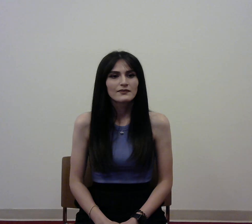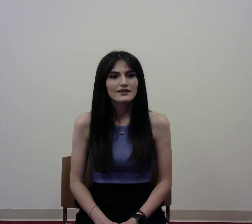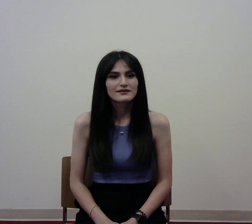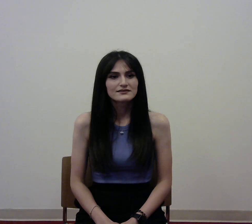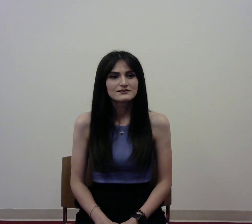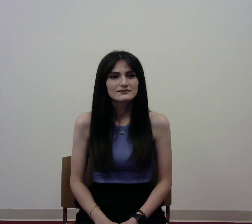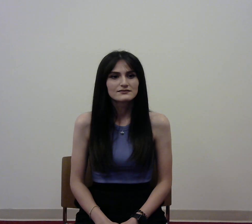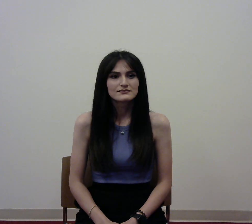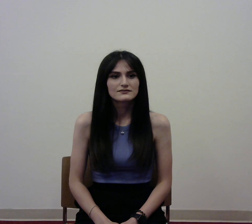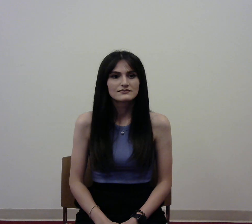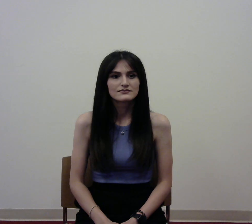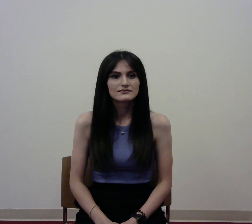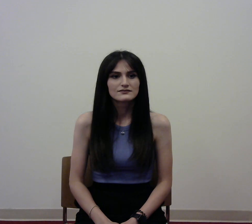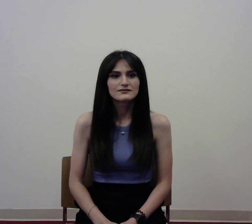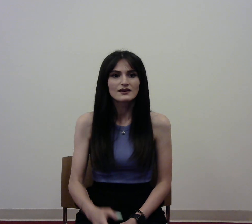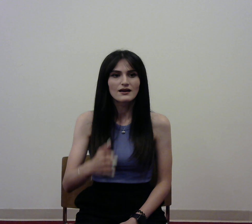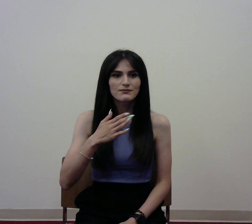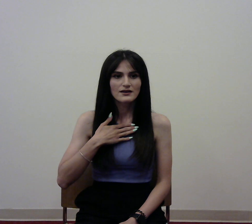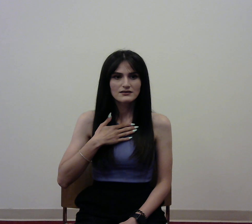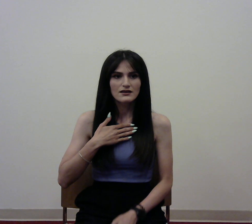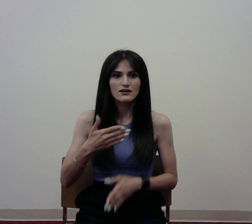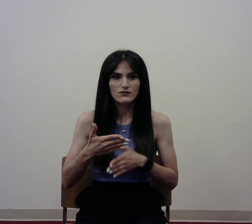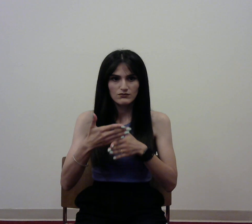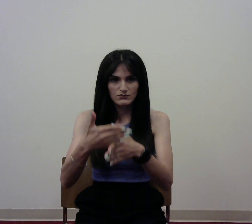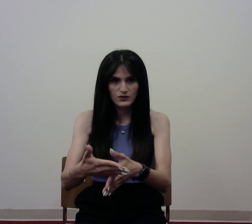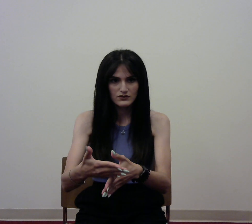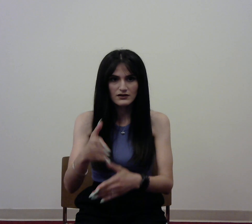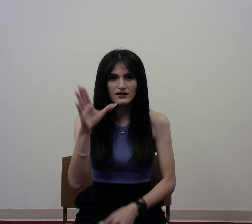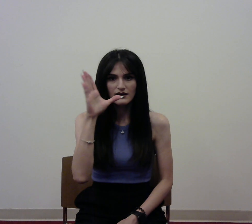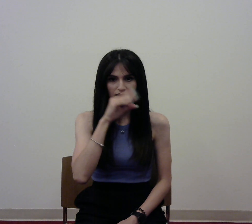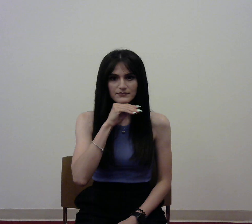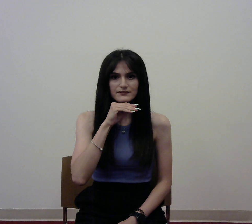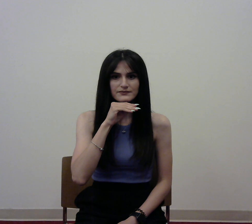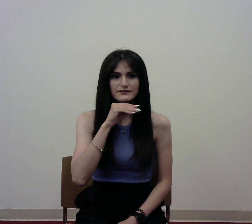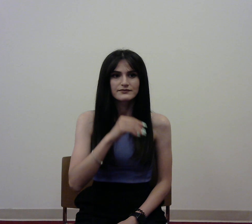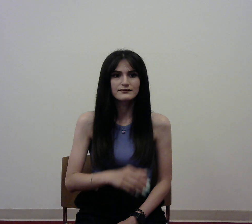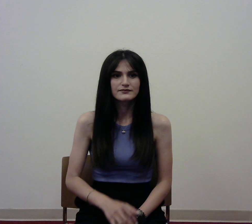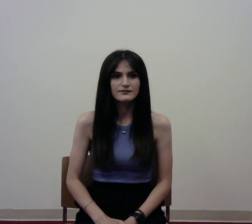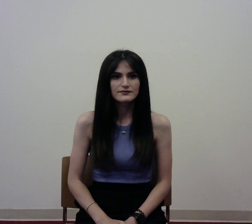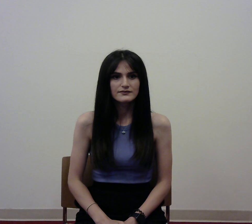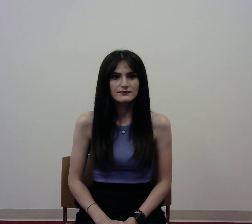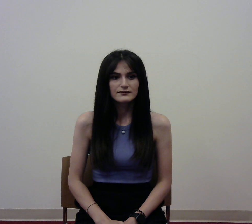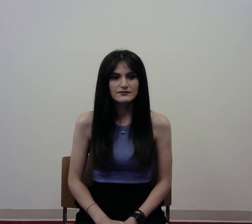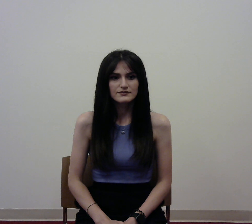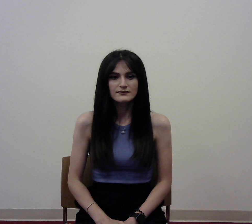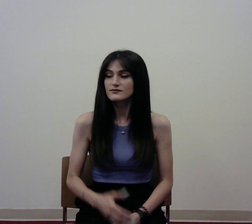Mənə kömək edə bilərsinizmi?